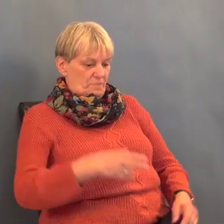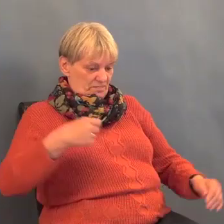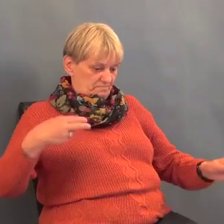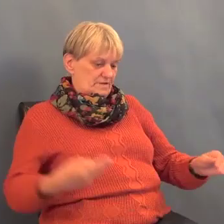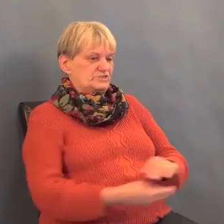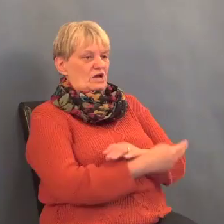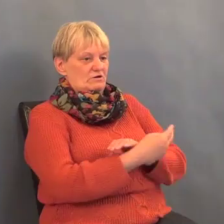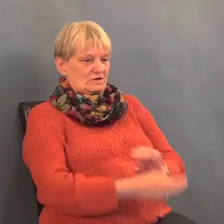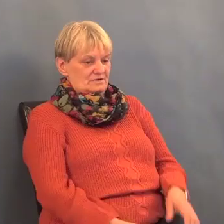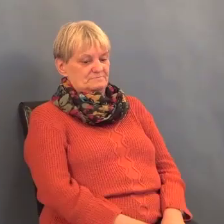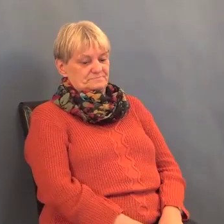Pod pociąg.